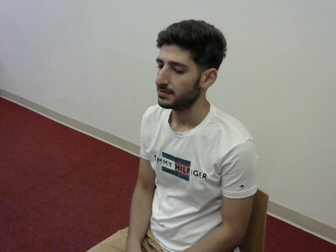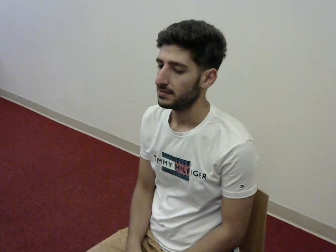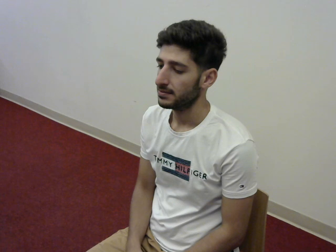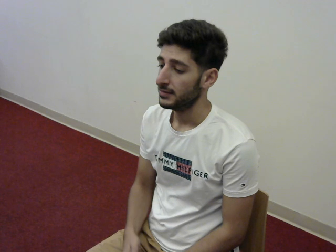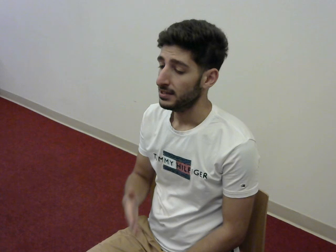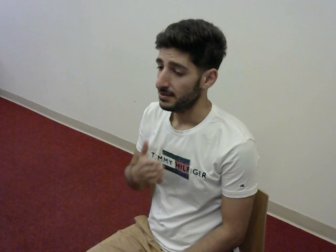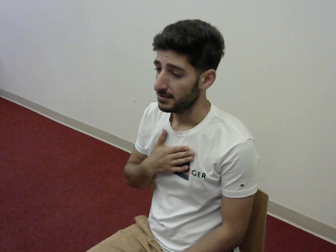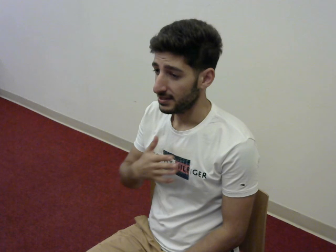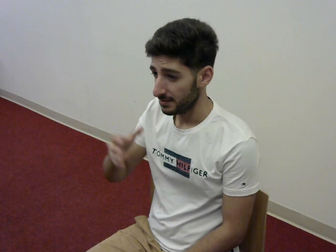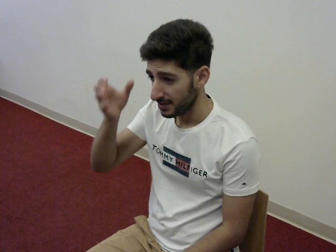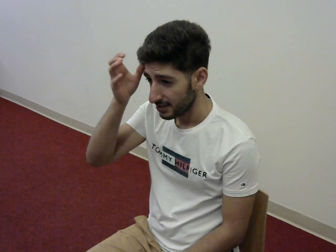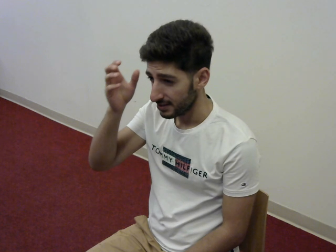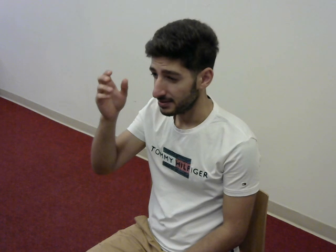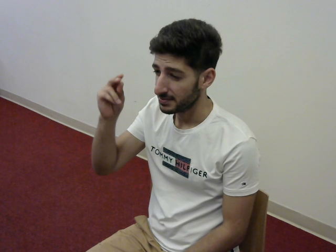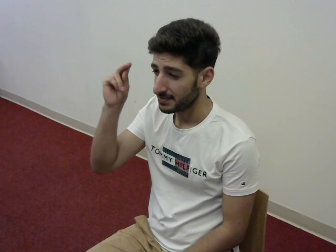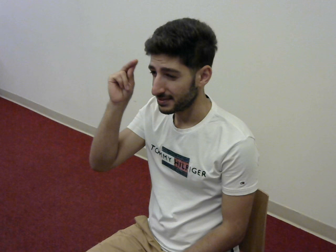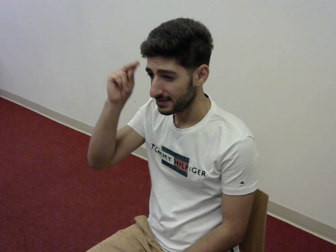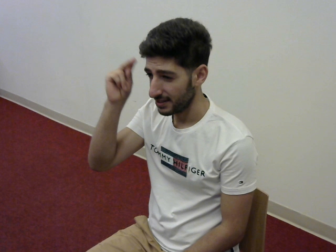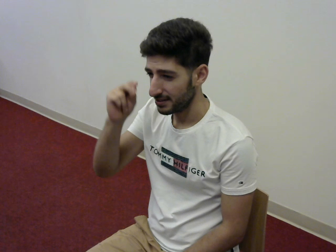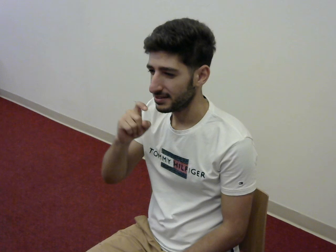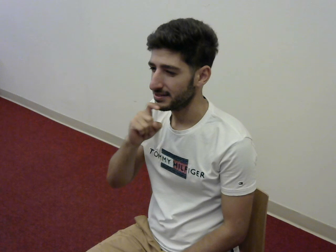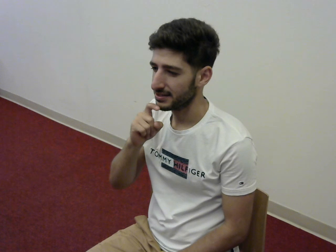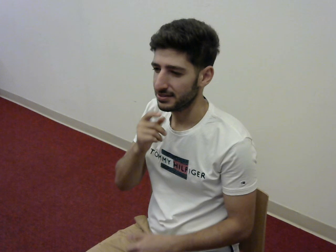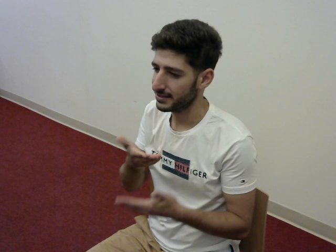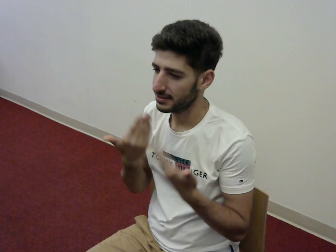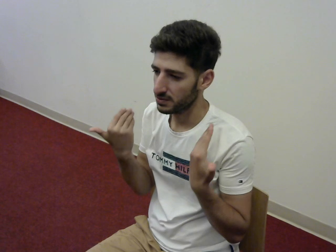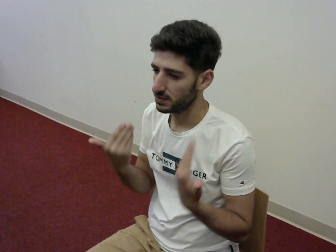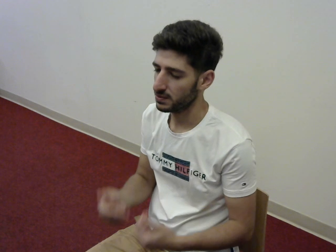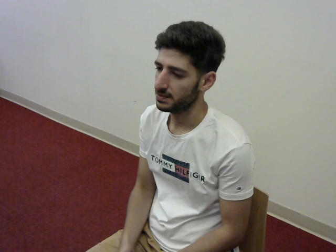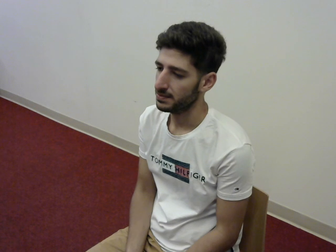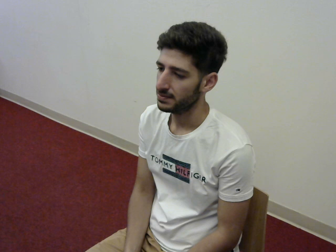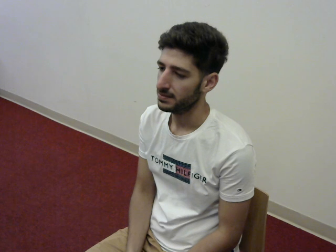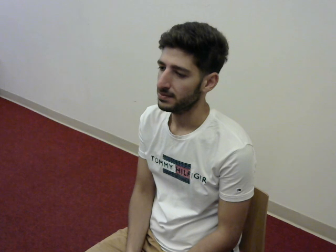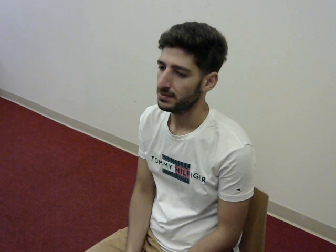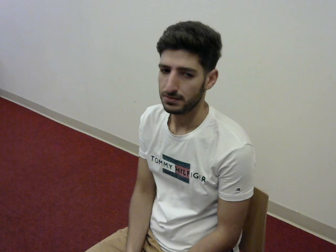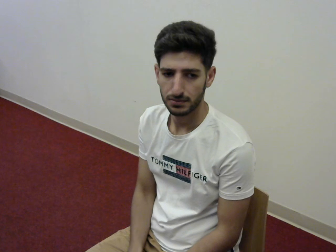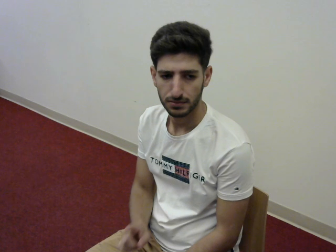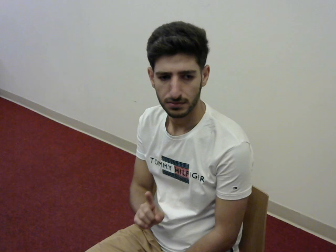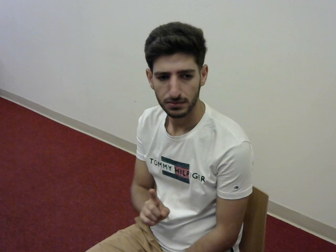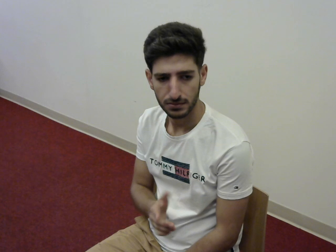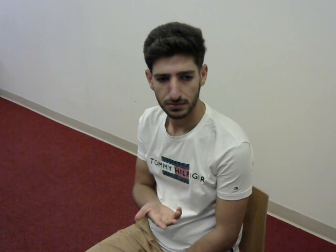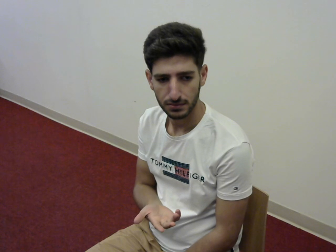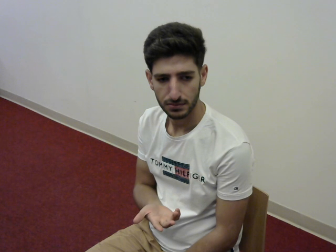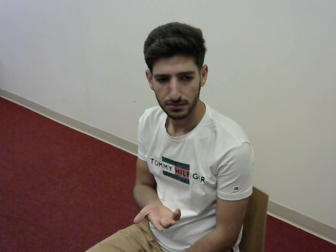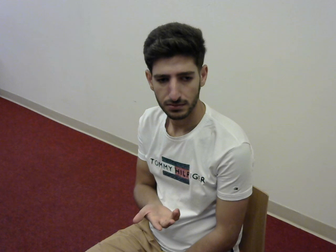Mənim ali təhsilim yoxdur